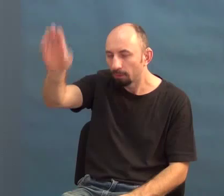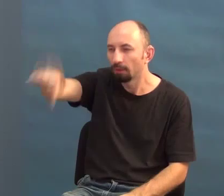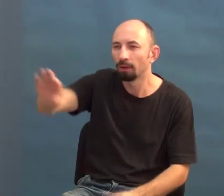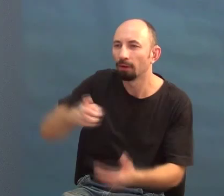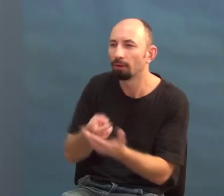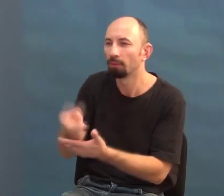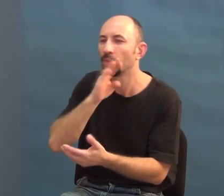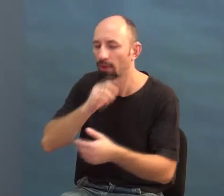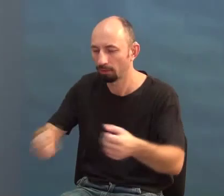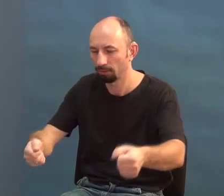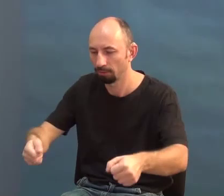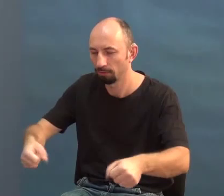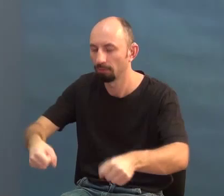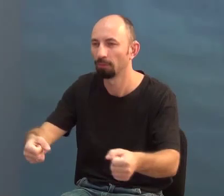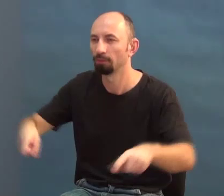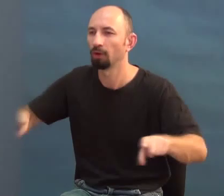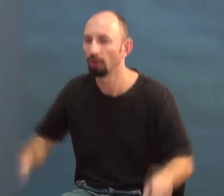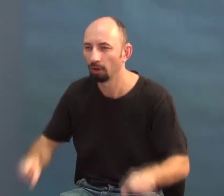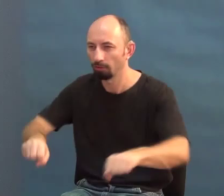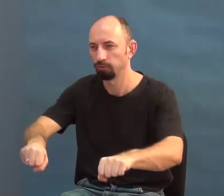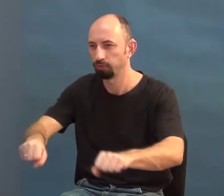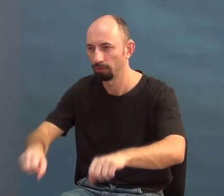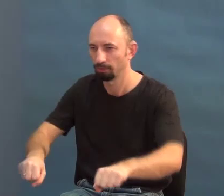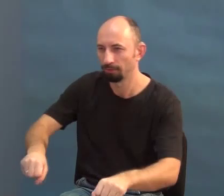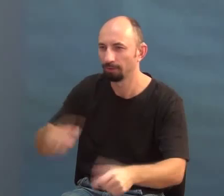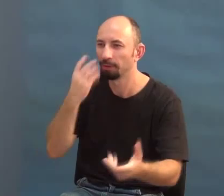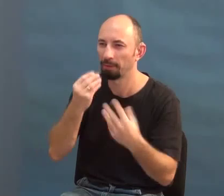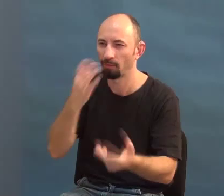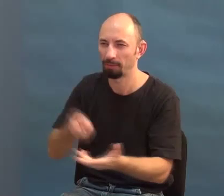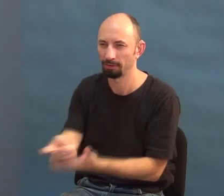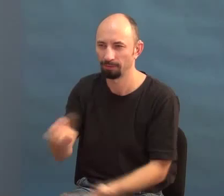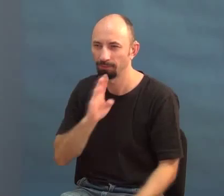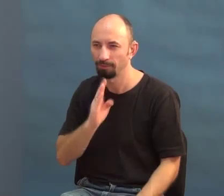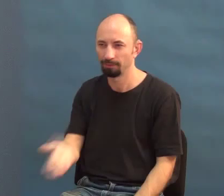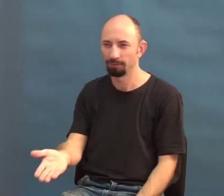Podobne do sanek, jest siedzenie i mini kierownica, takie sanki do zabawy.